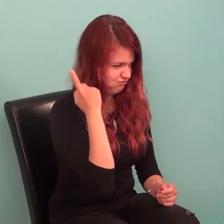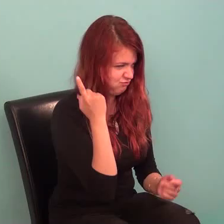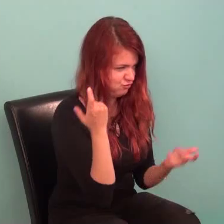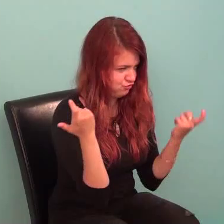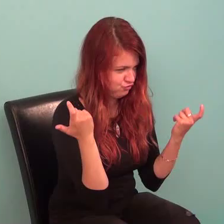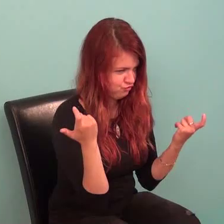Dobra, nic.